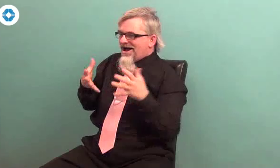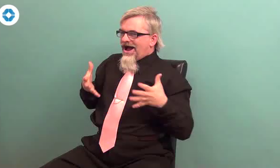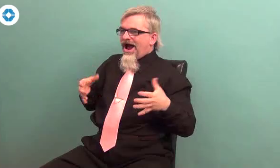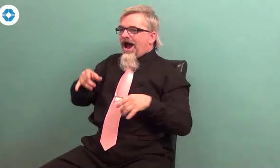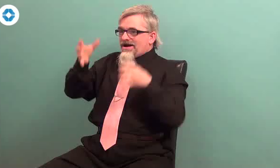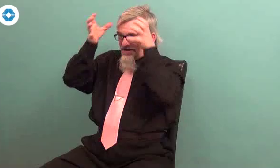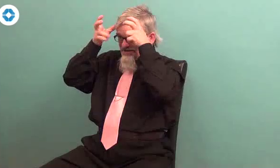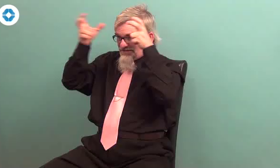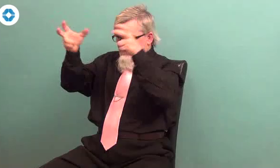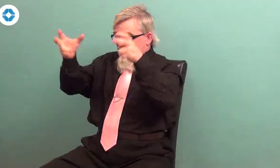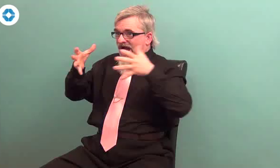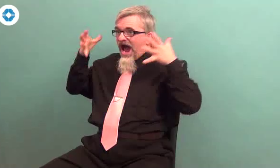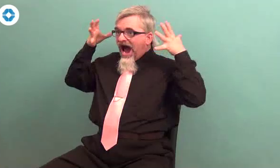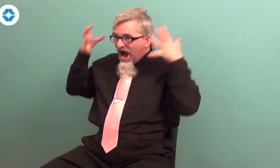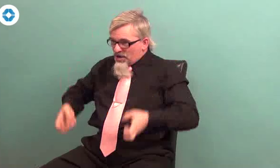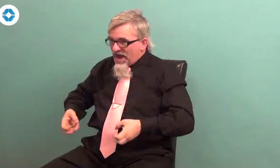Jeleń nagle hamuje.